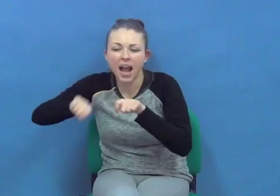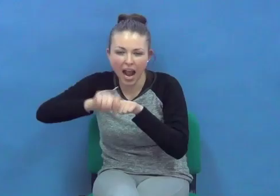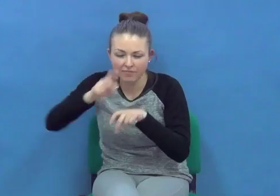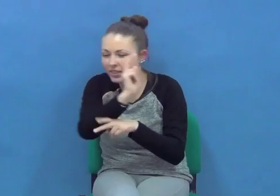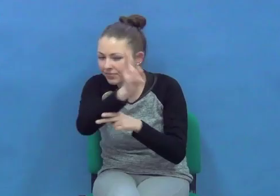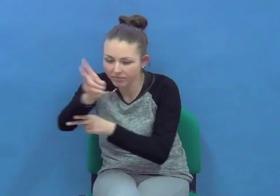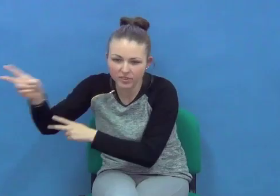Wchodzili do każdego pokoju.